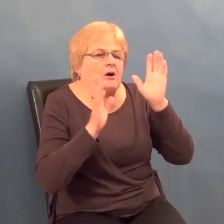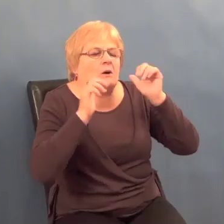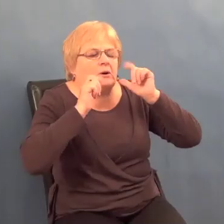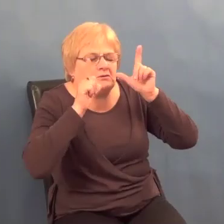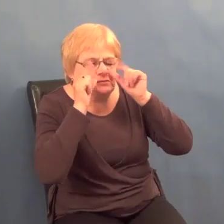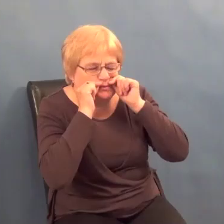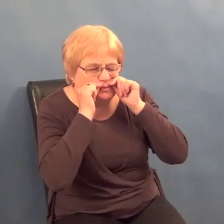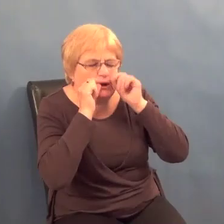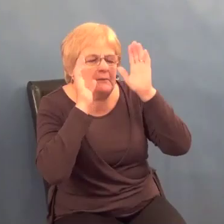Potem spokojnie zasypia.